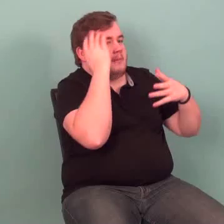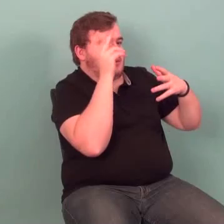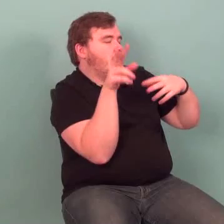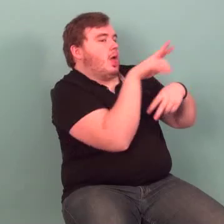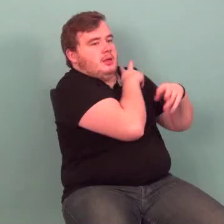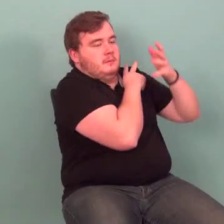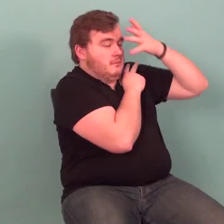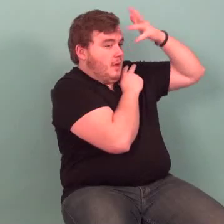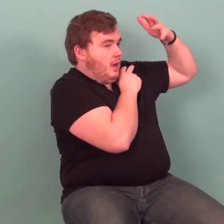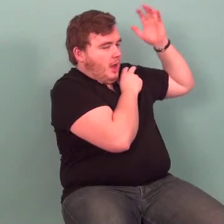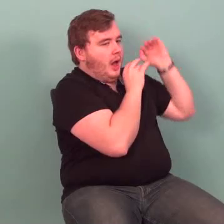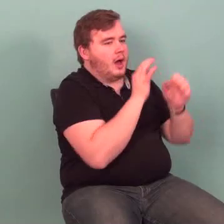Chłopiec ogląda się za spadającym kapeluszem.